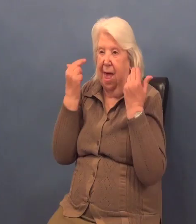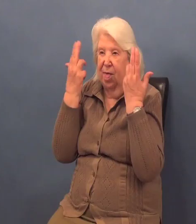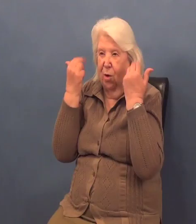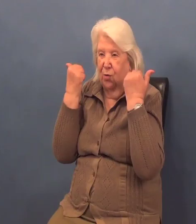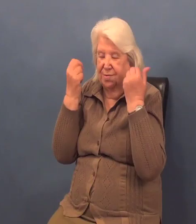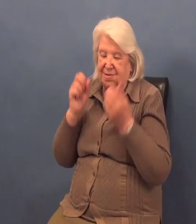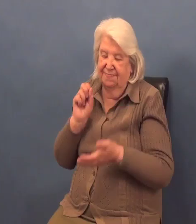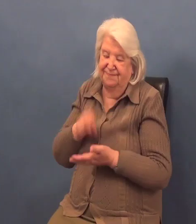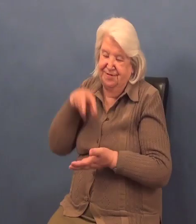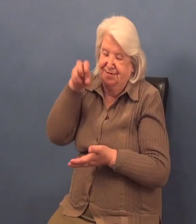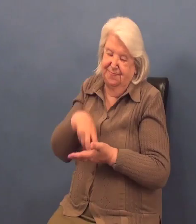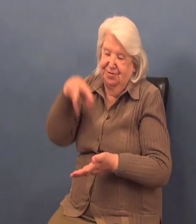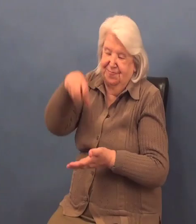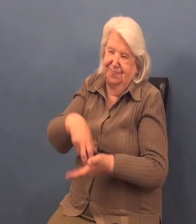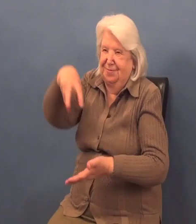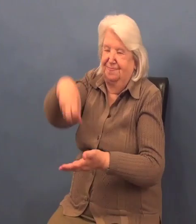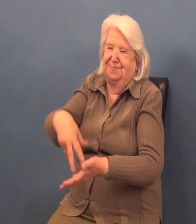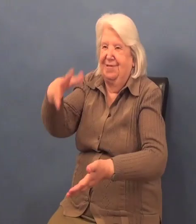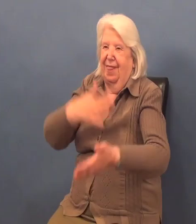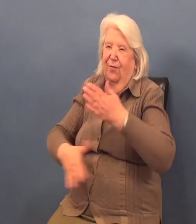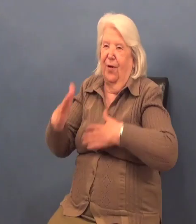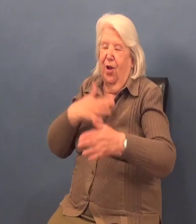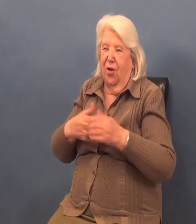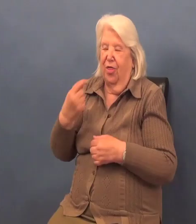Zając skacze zadowolony.